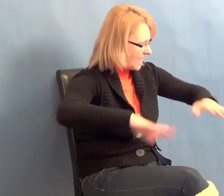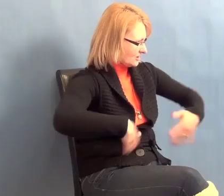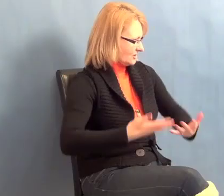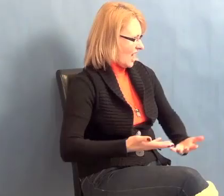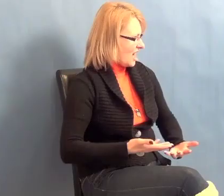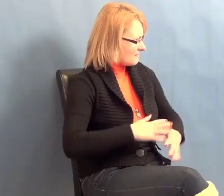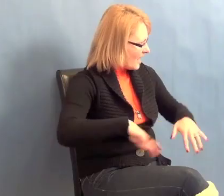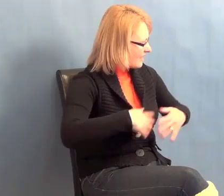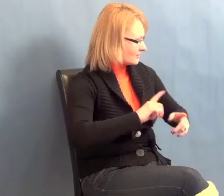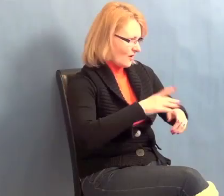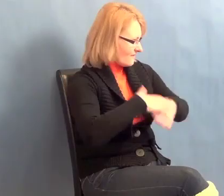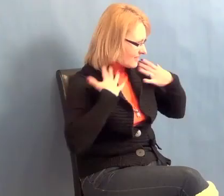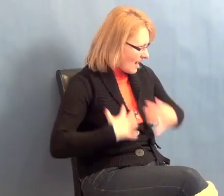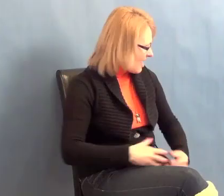Na basenie nie wolno nago pływać.